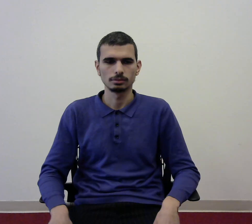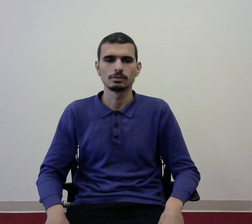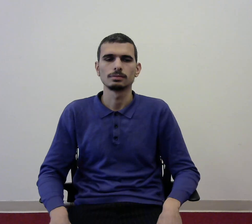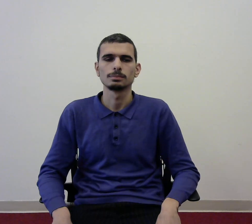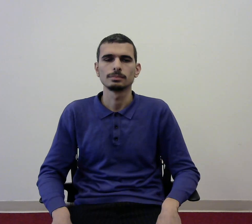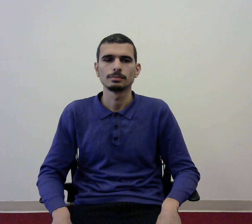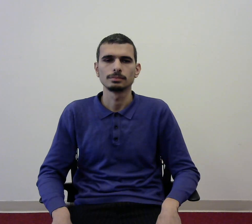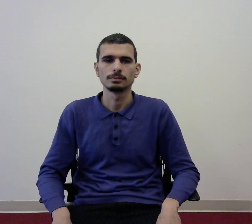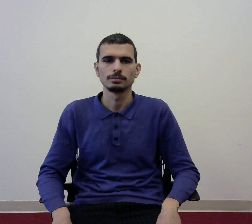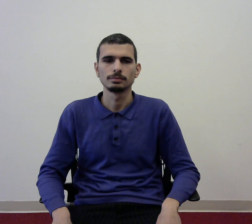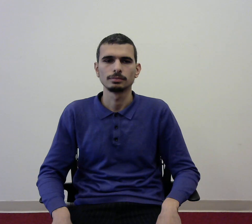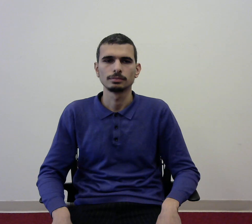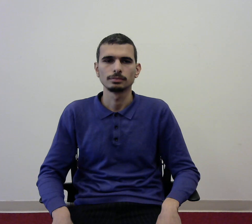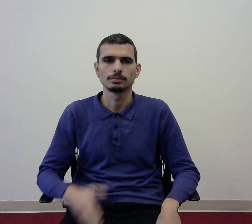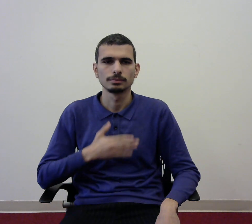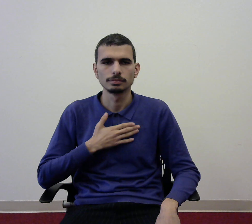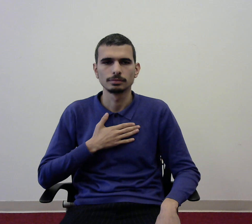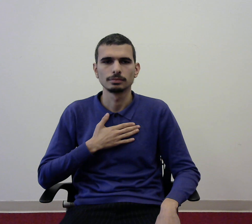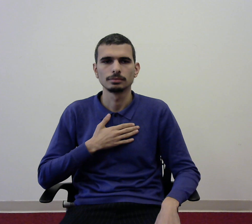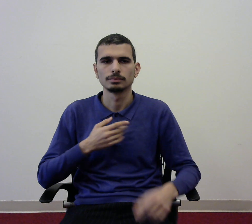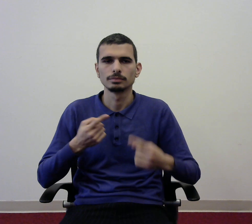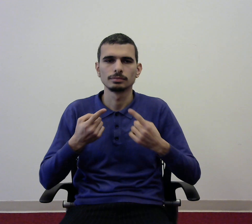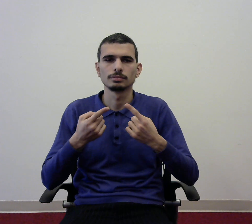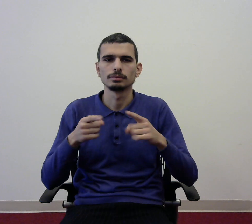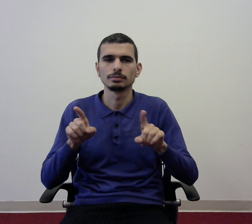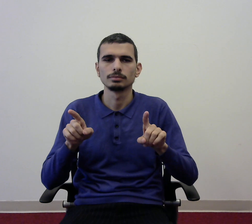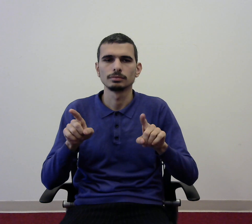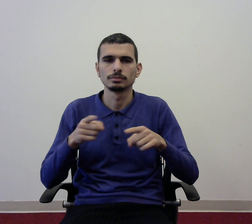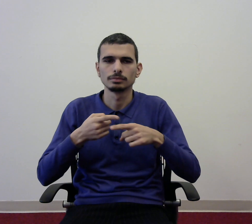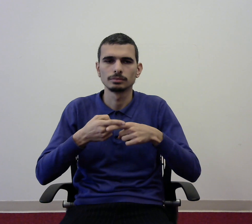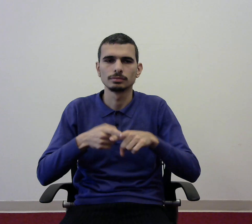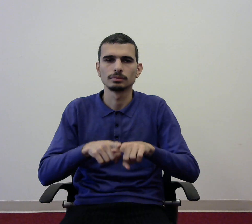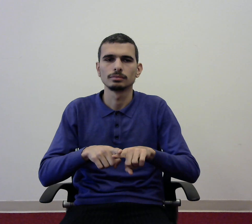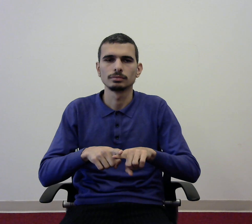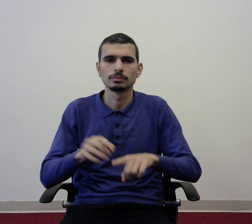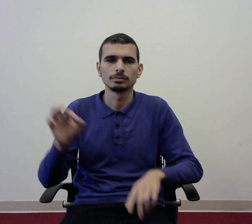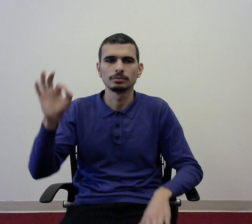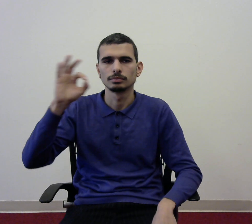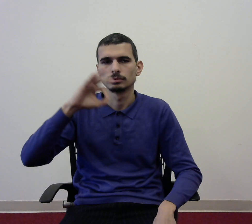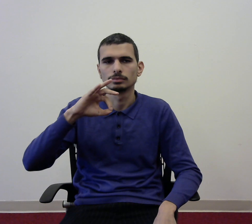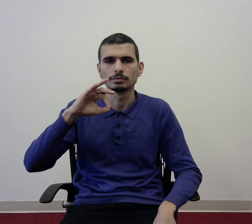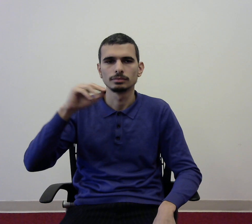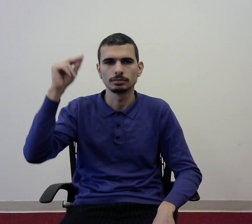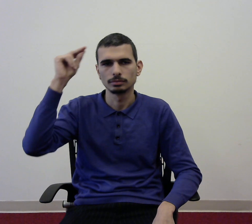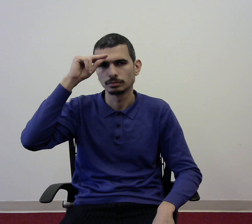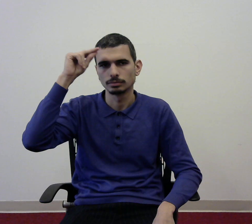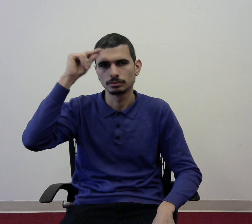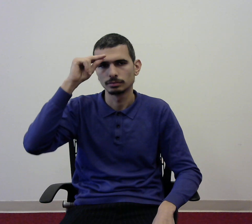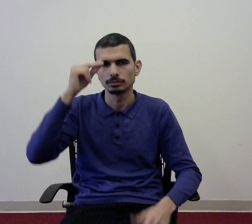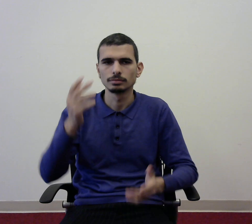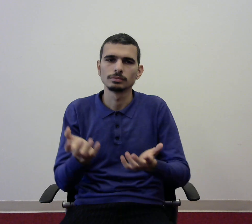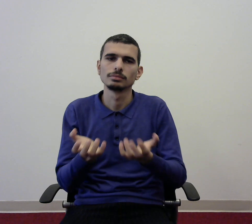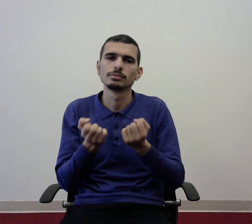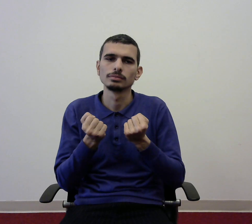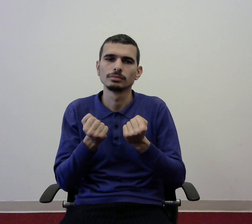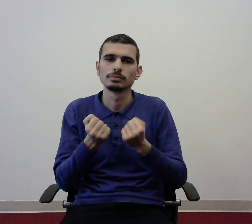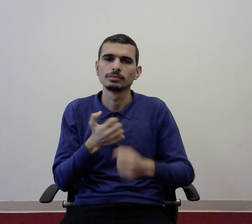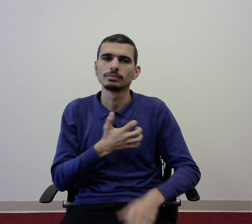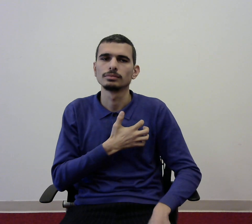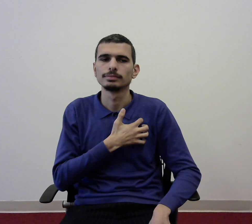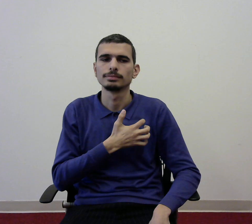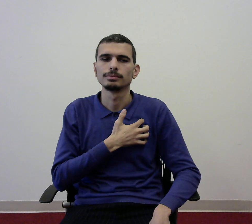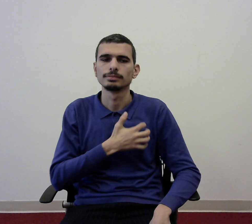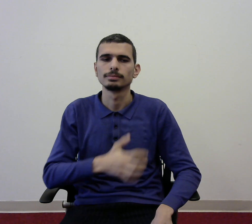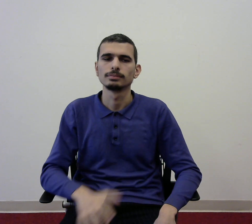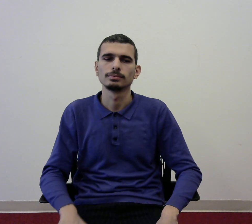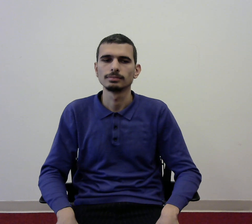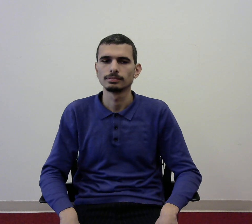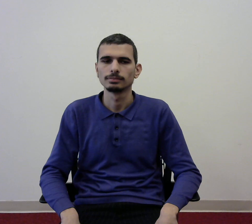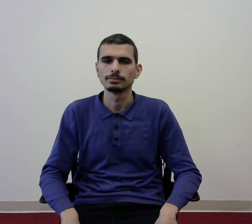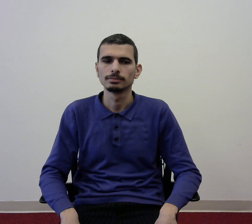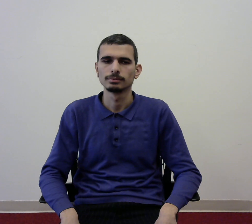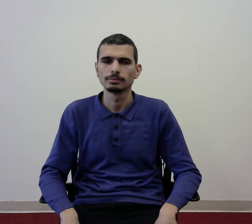Mən fərqli ixtisas üzrə təhsil almaq istəyirəm